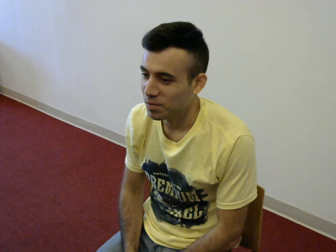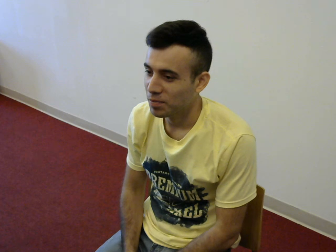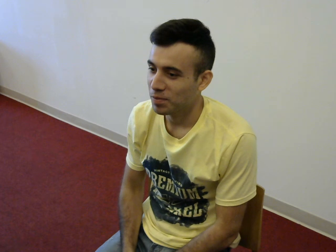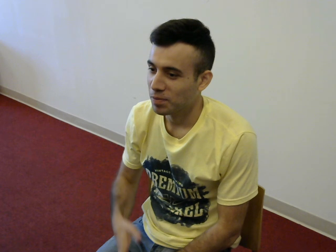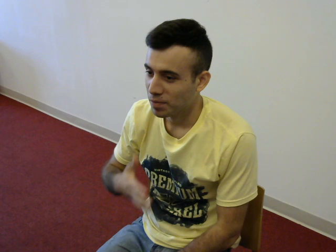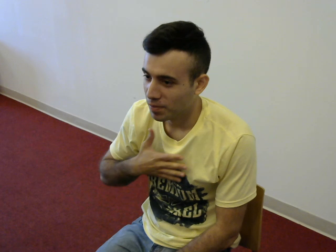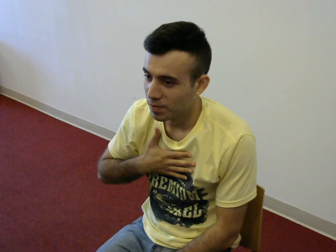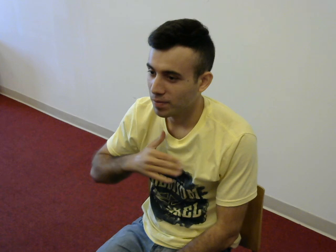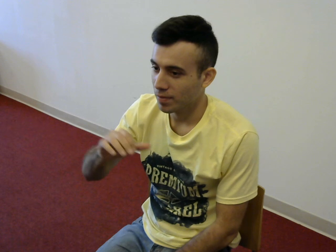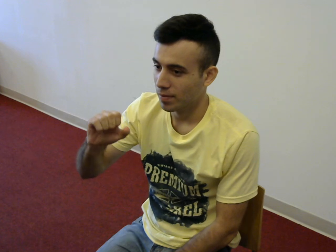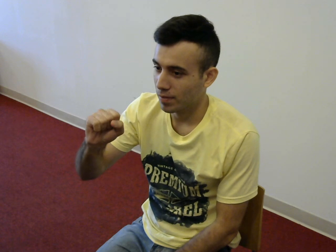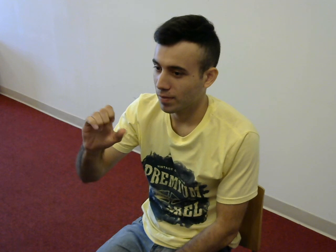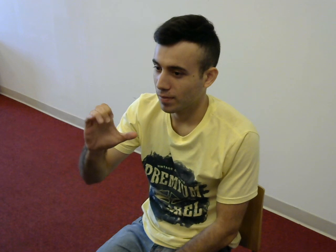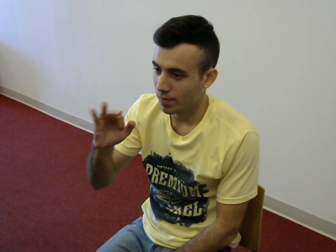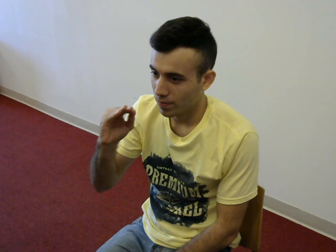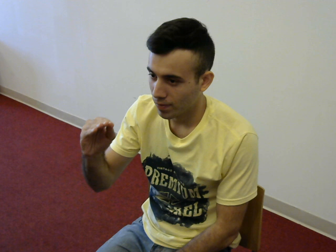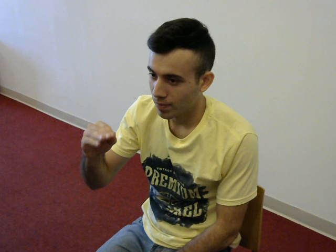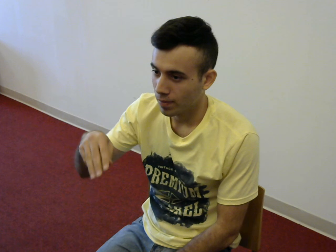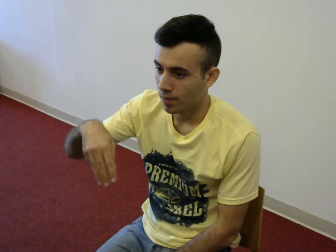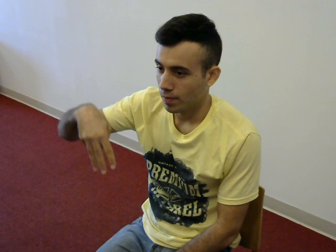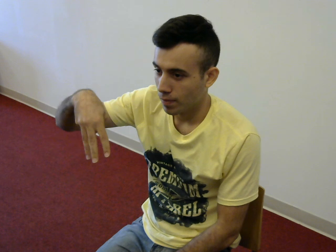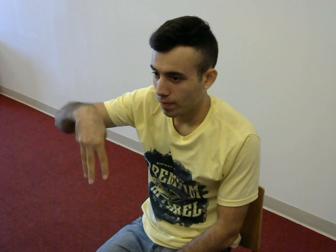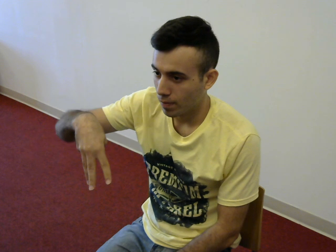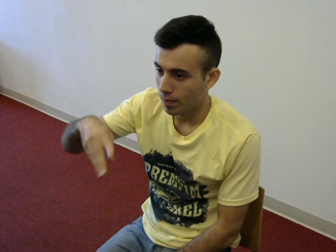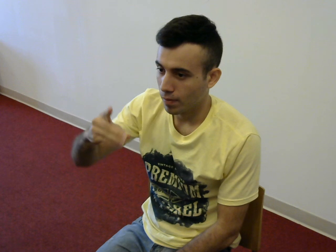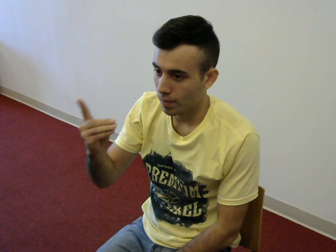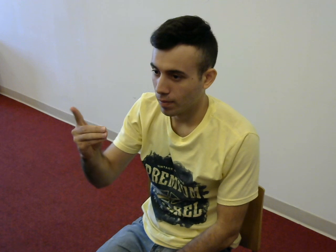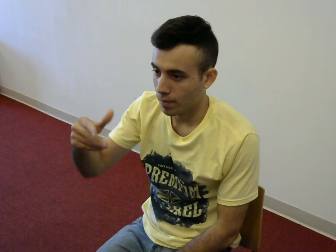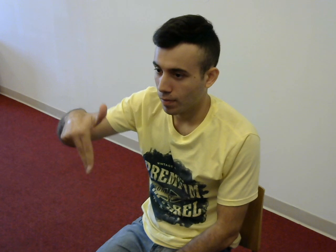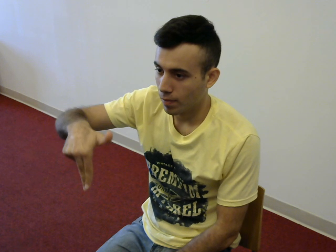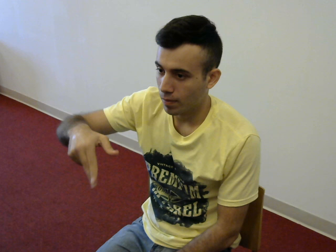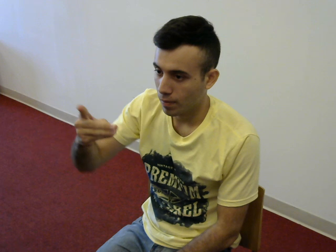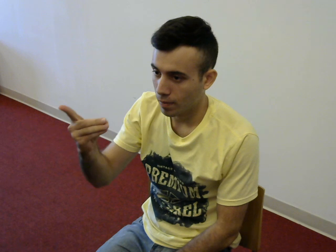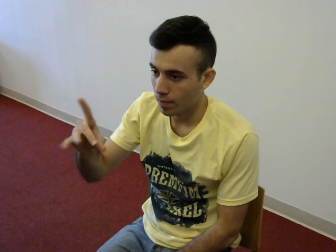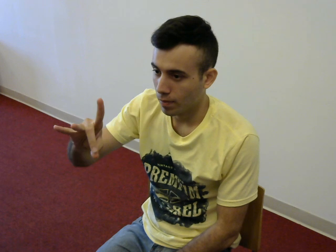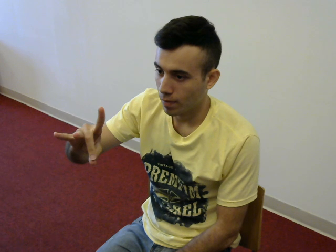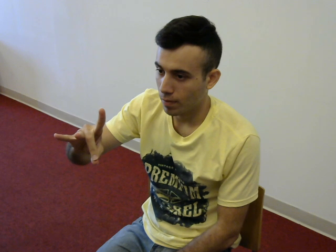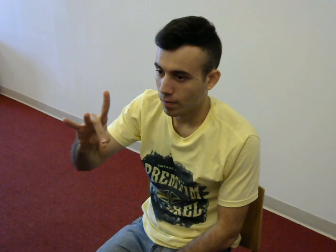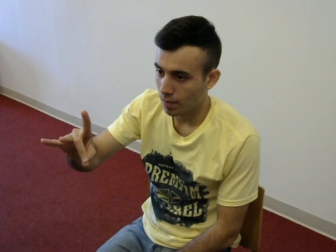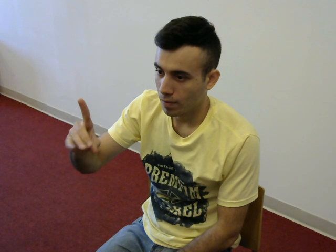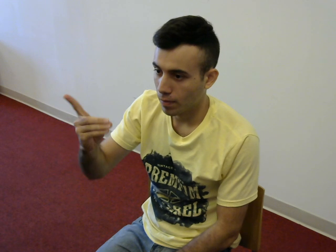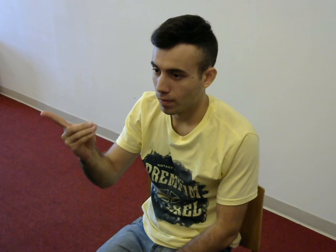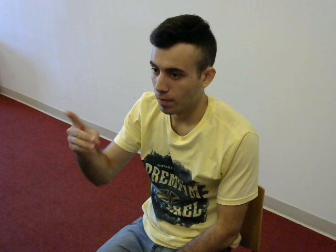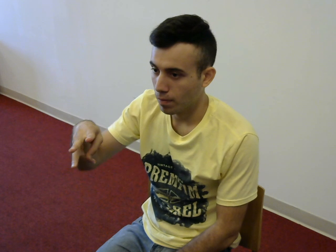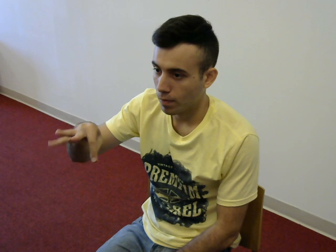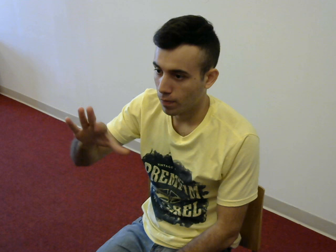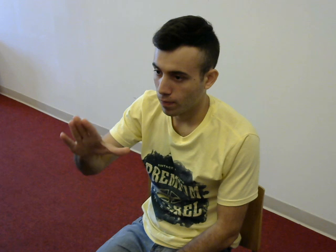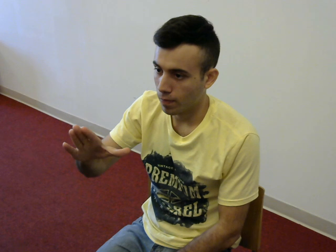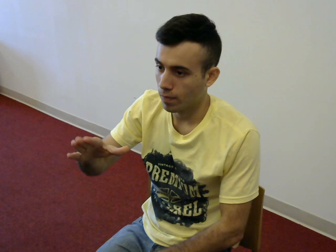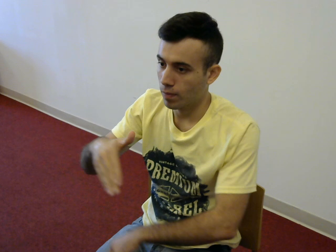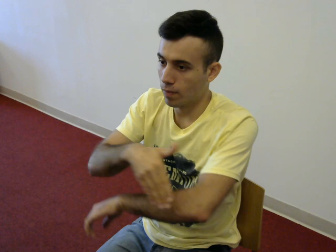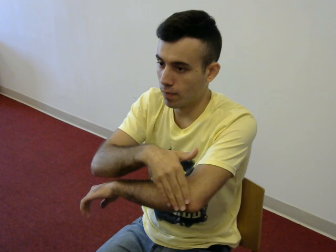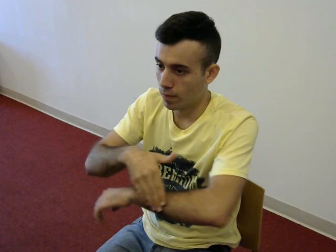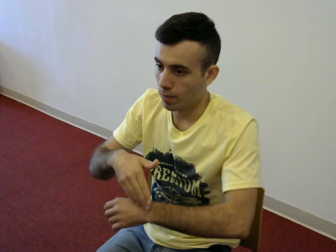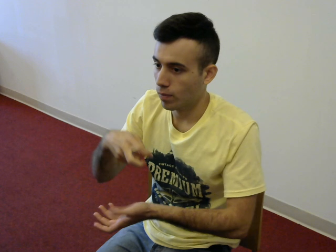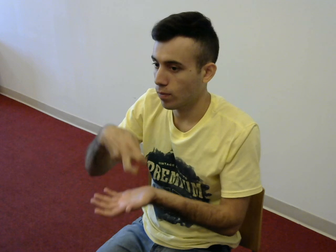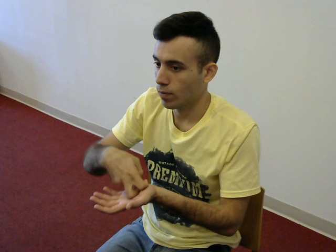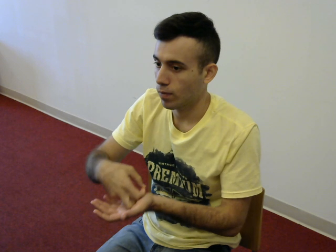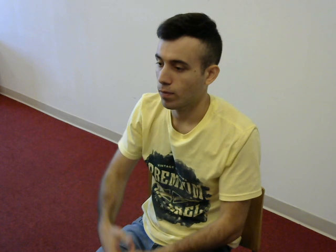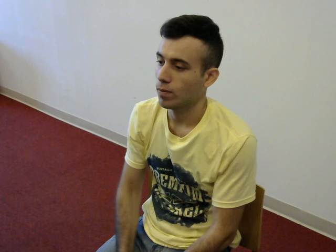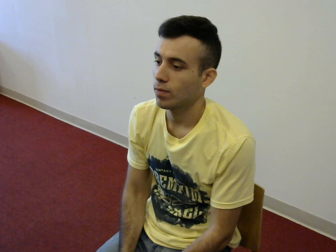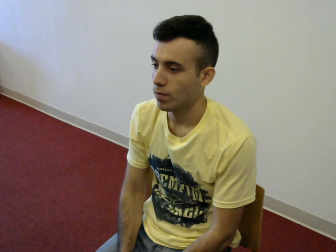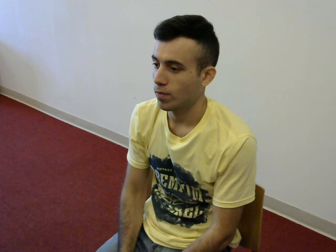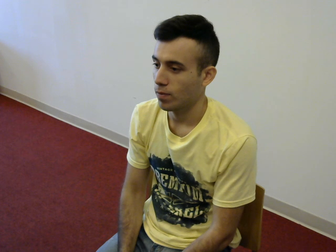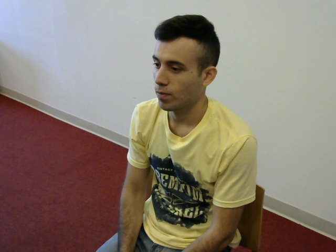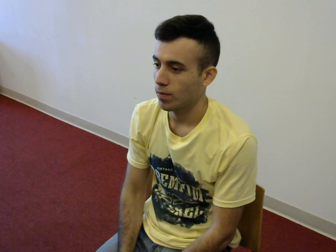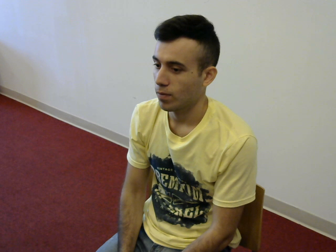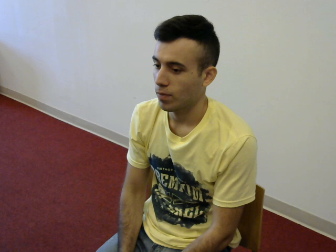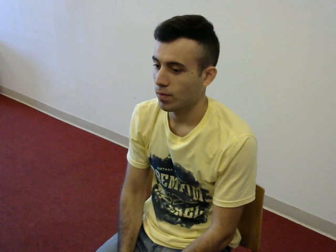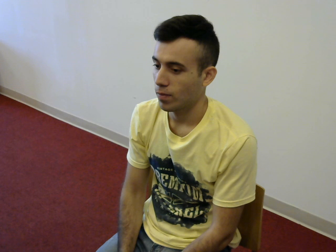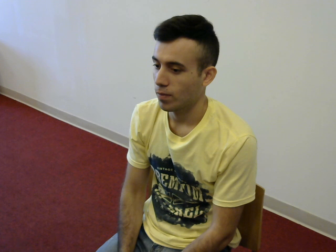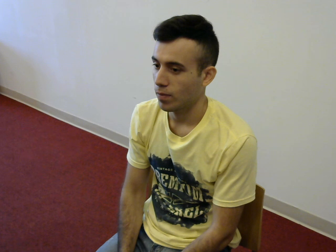Mən Asif Məhərrəmov küçəsində qeydiyyatdayam